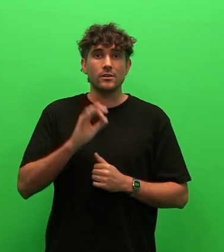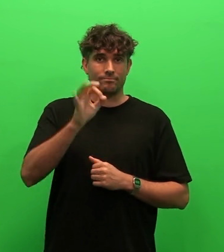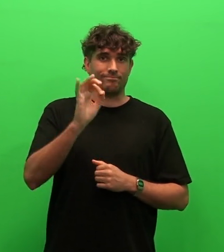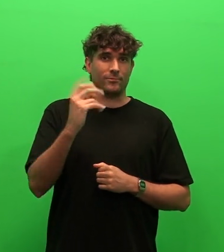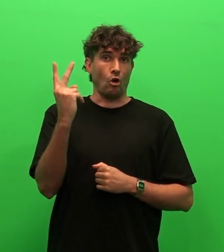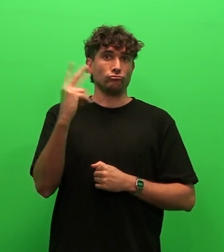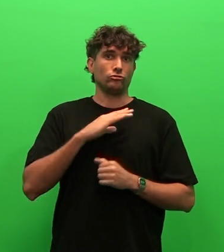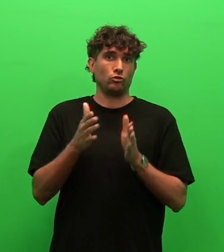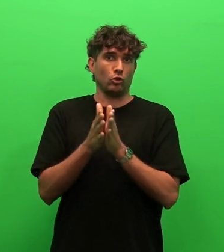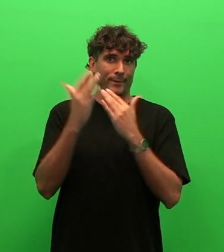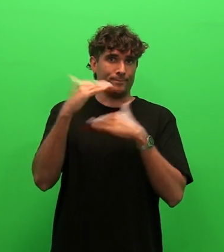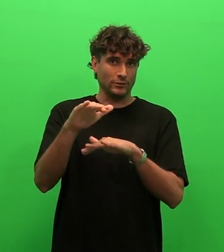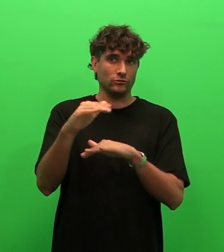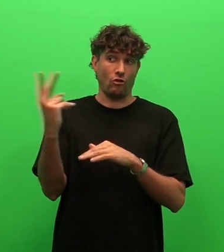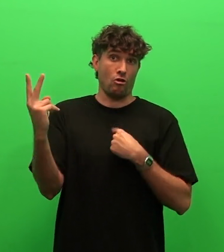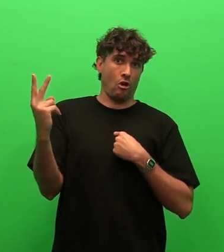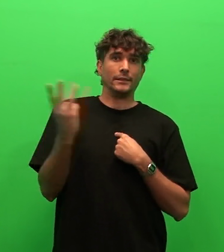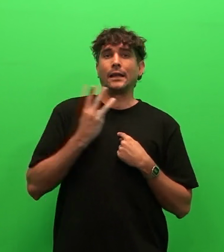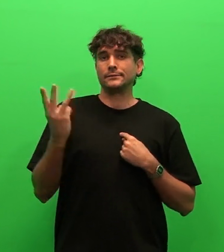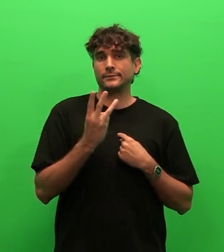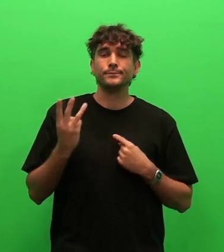Sí, tinc dos companys de pis, amb mi som tres persones.